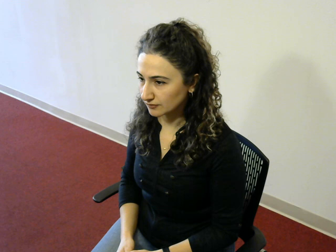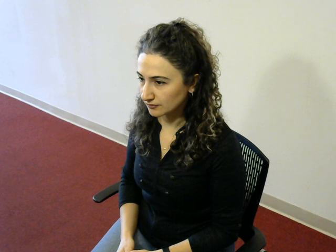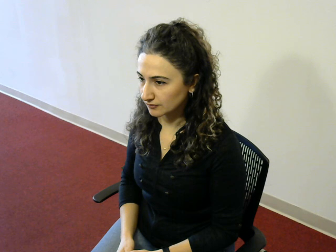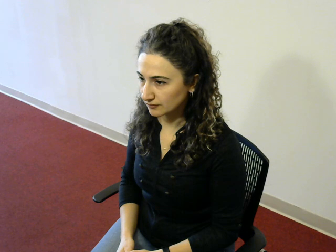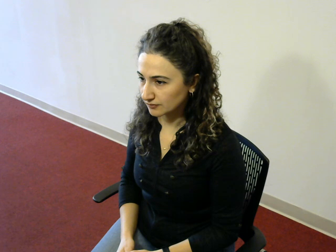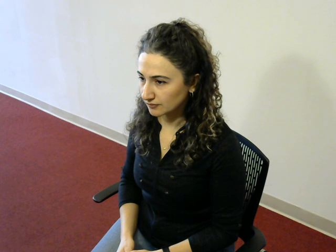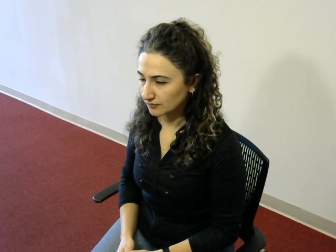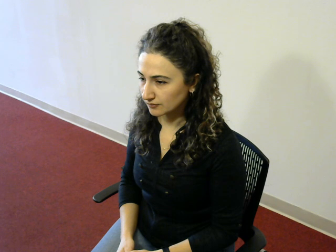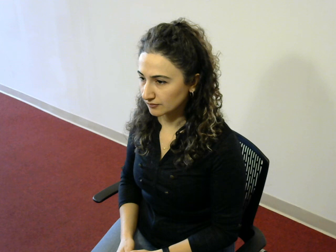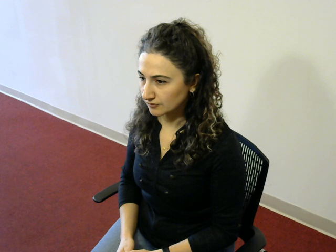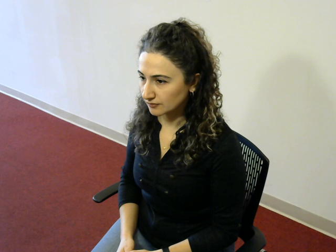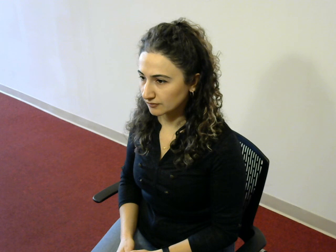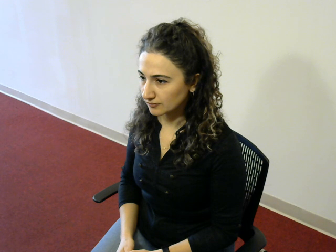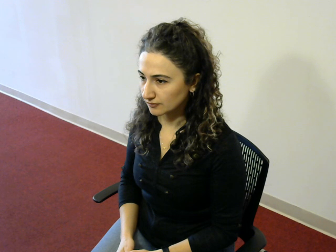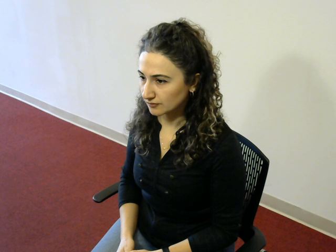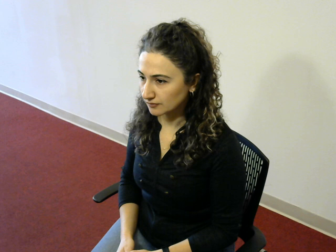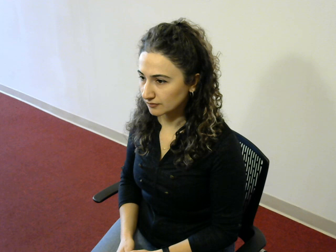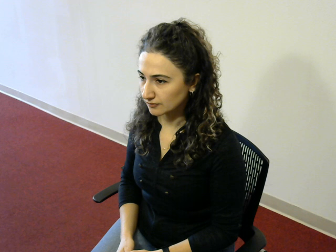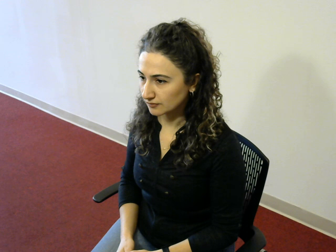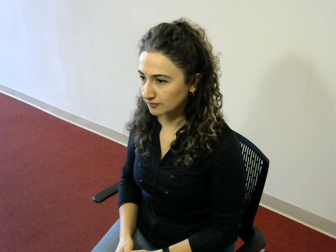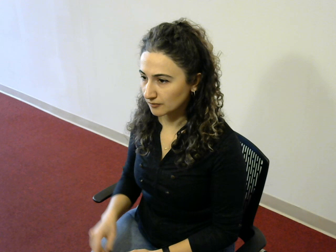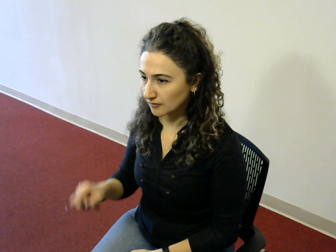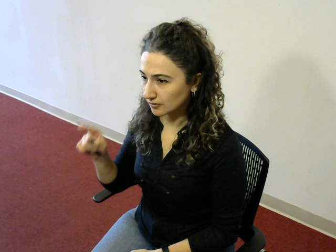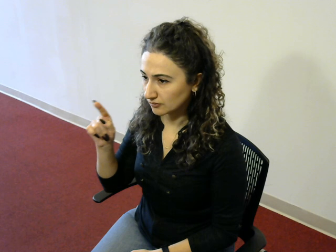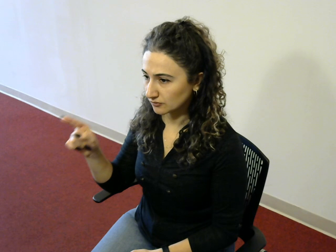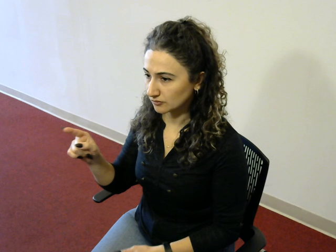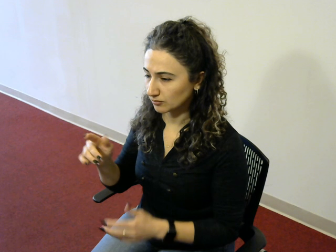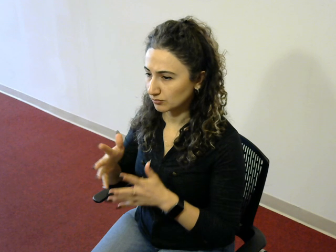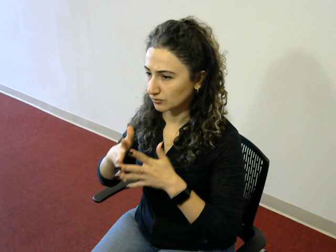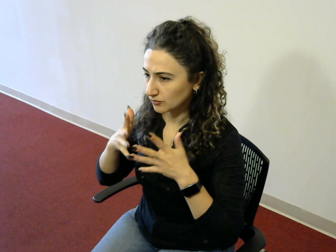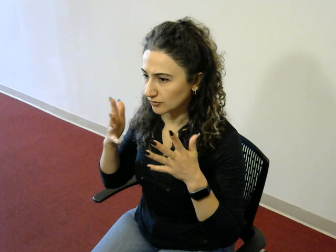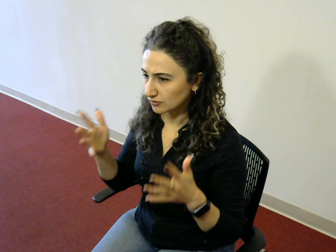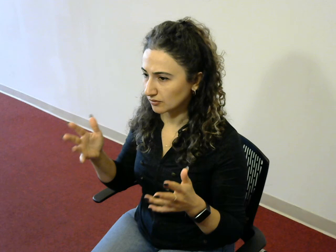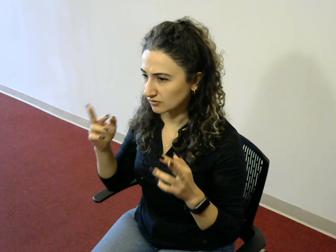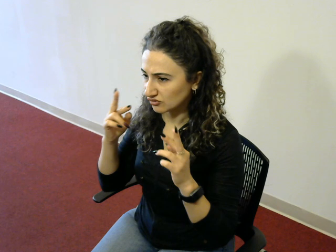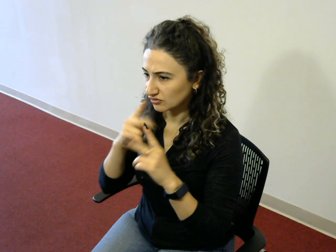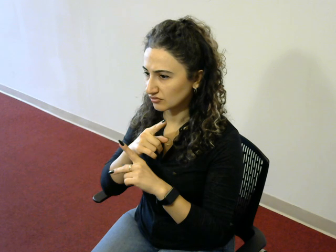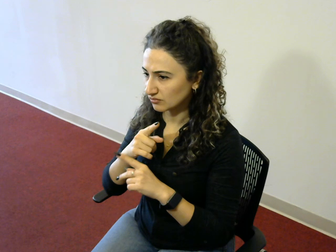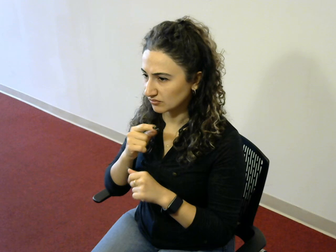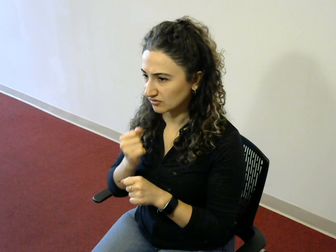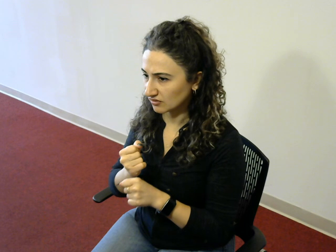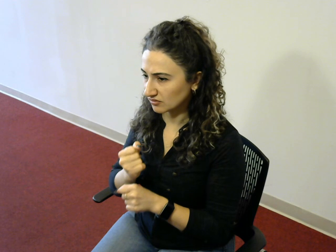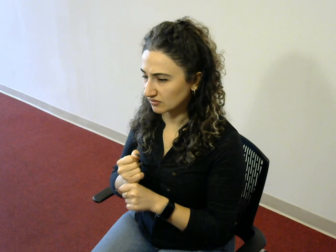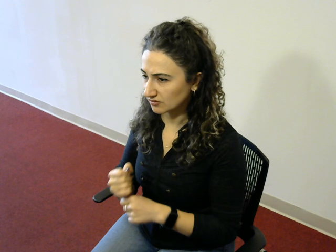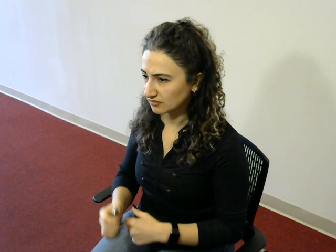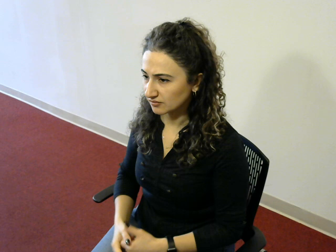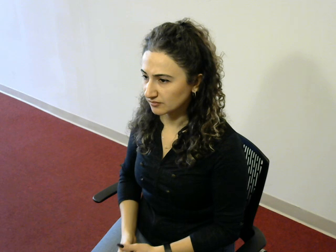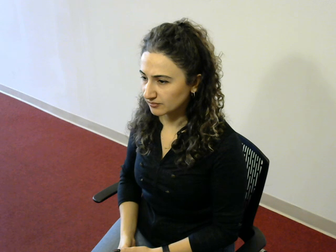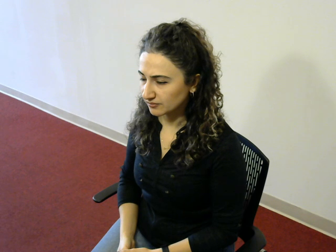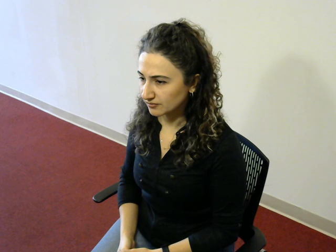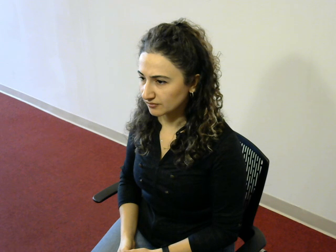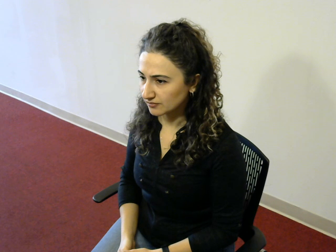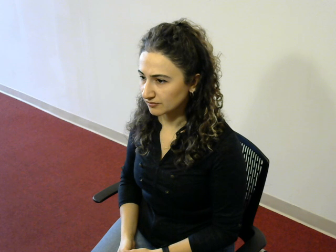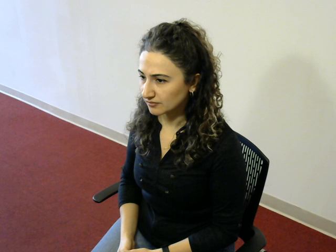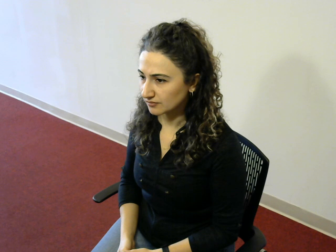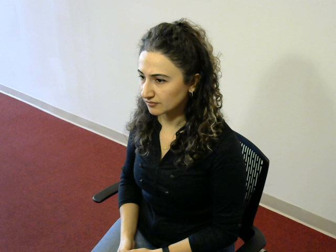O böyük səhv edib